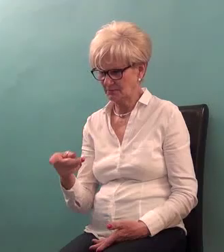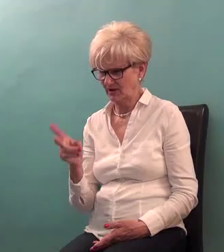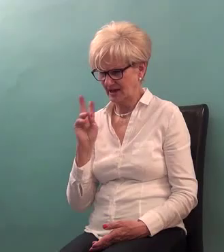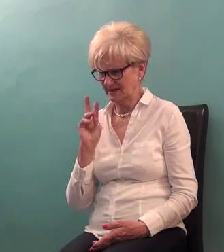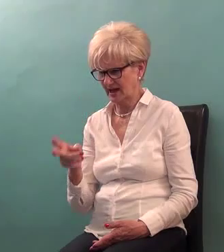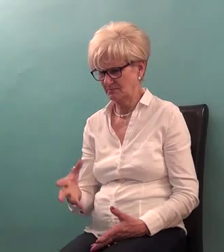Tramwaj.